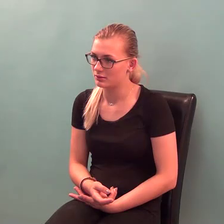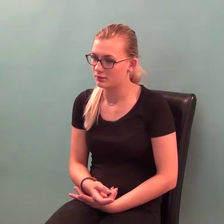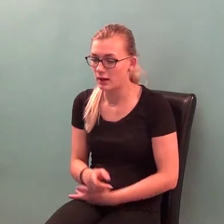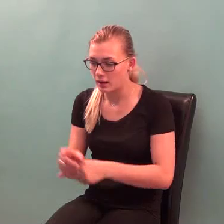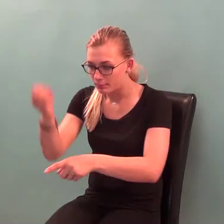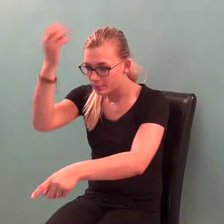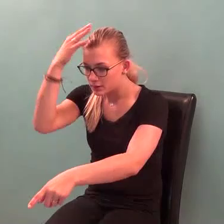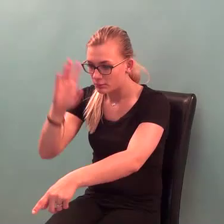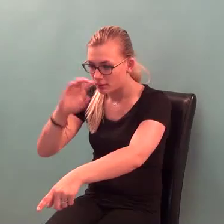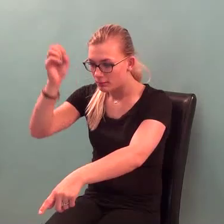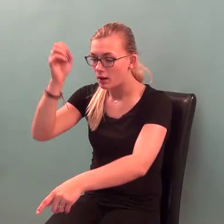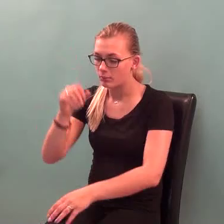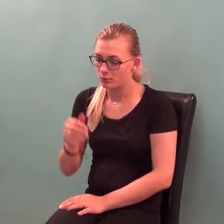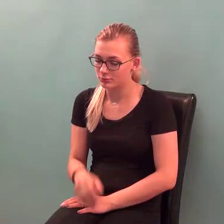Podobny do prysznica.